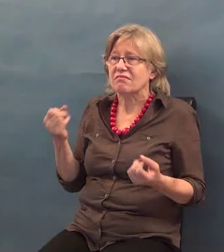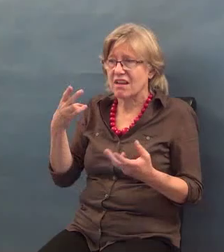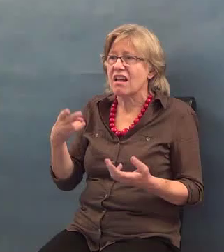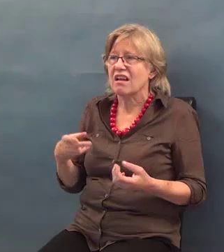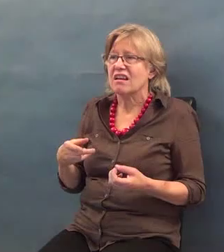Tak.